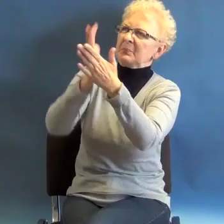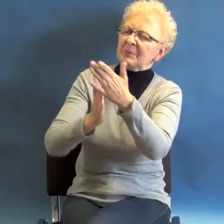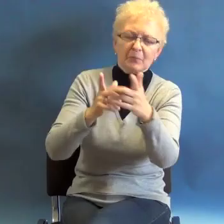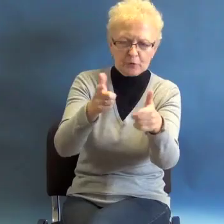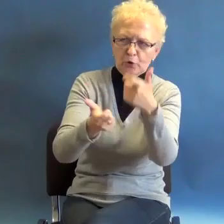Kobieta zleca robotę.